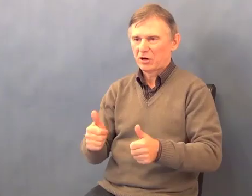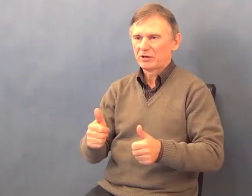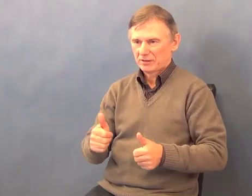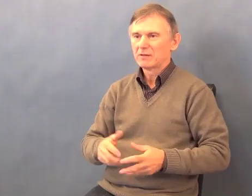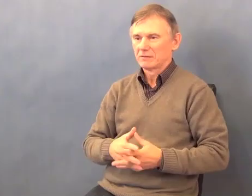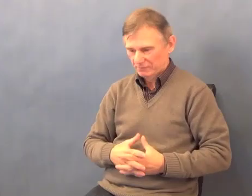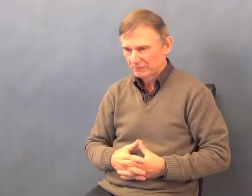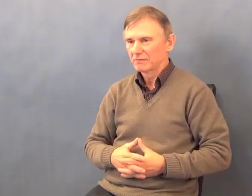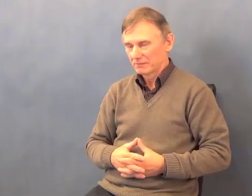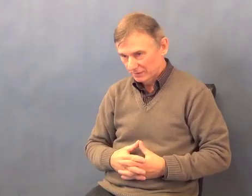Nie wolno stać.